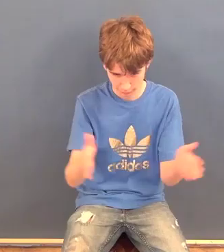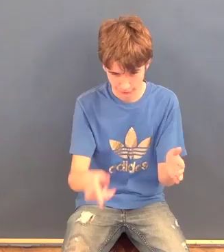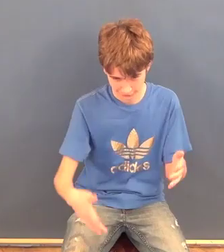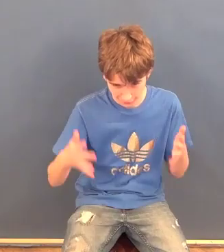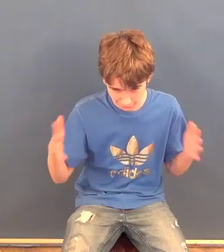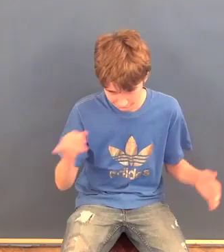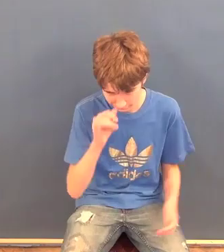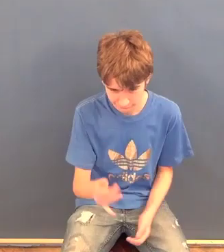Duży koń nie może się tam zmieścić.